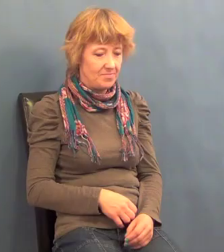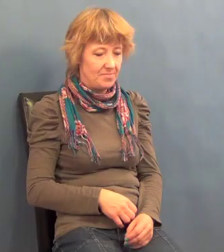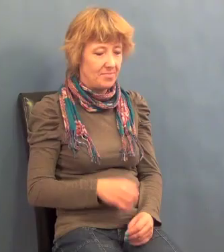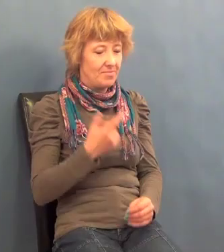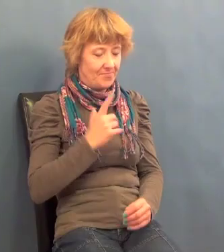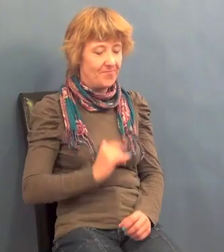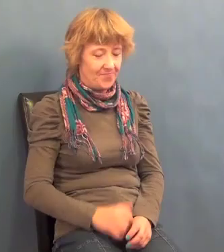Aha.